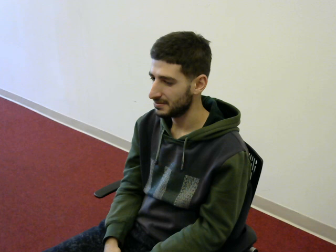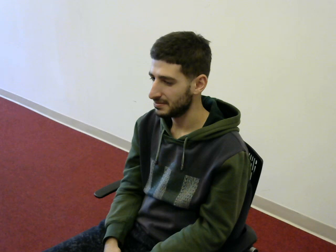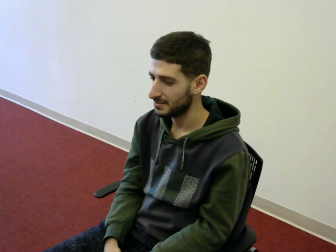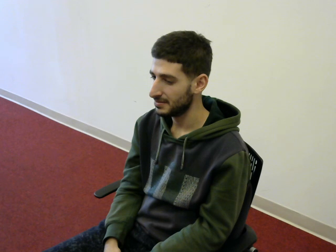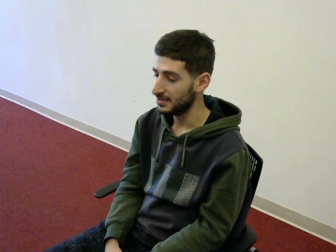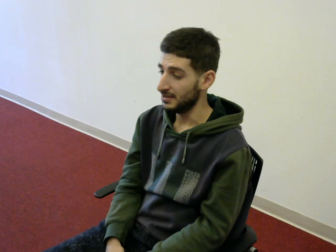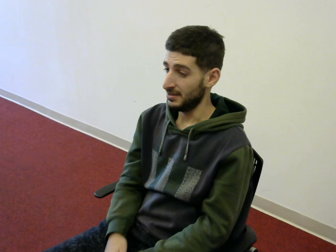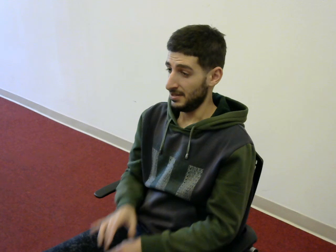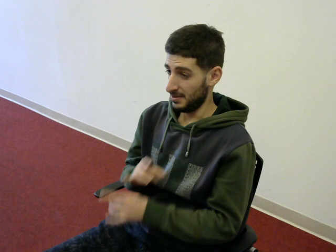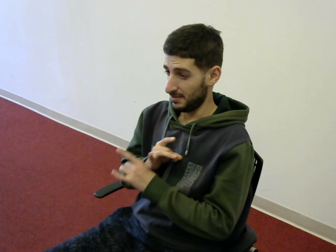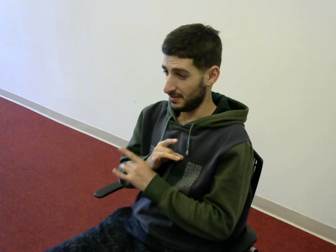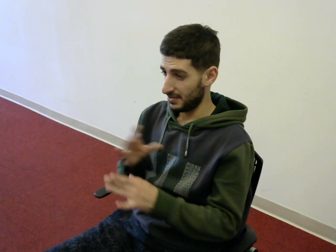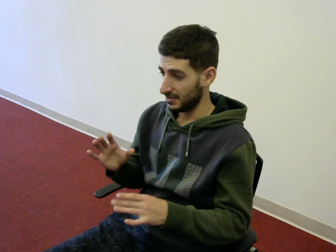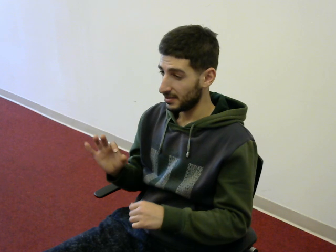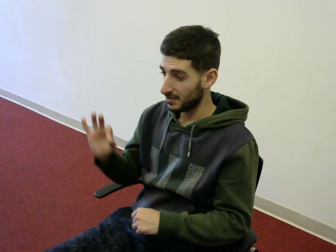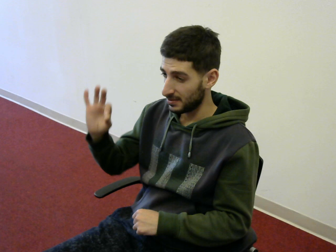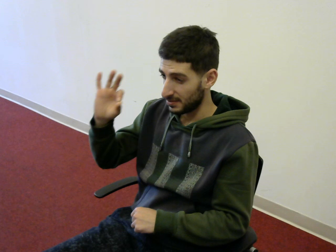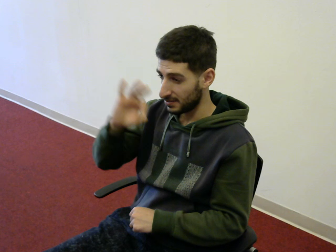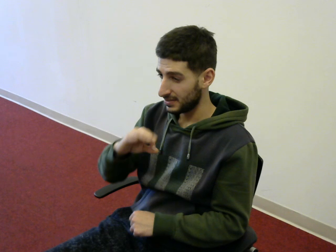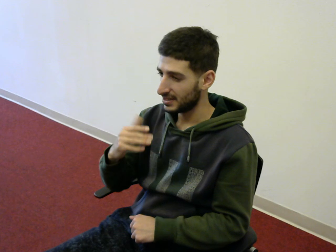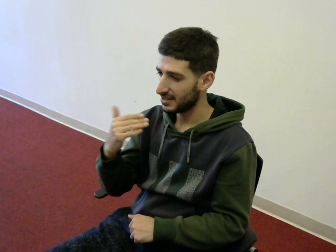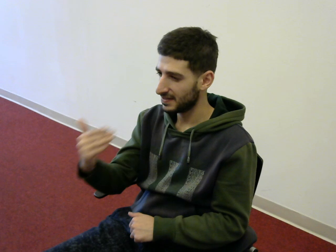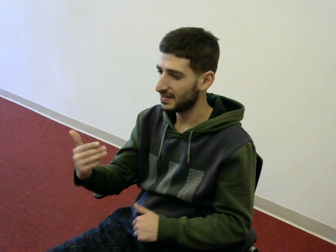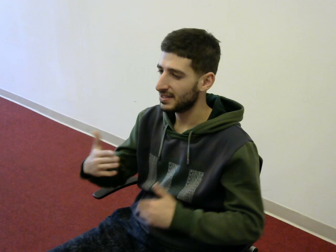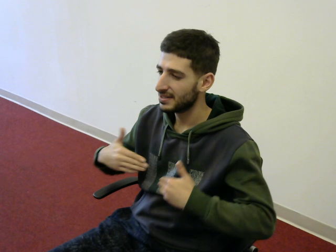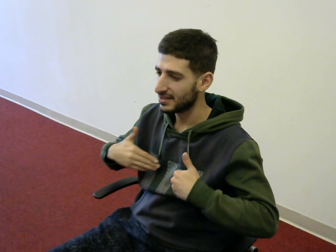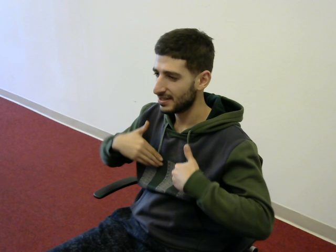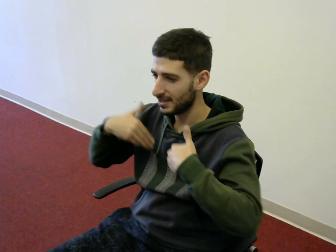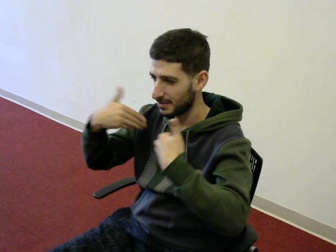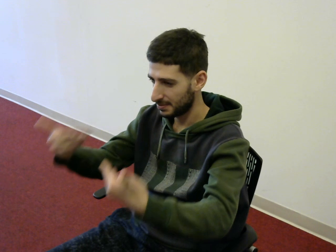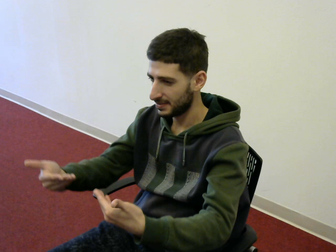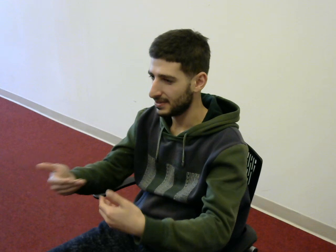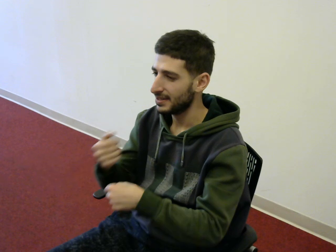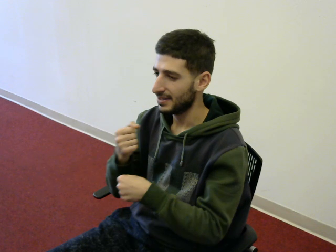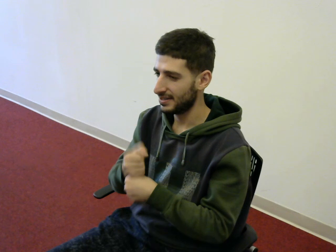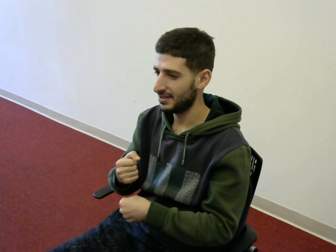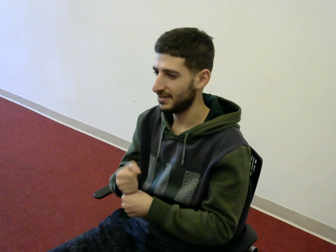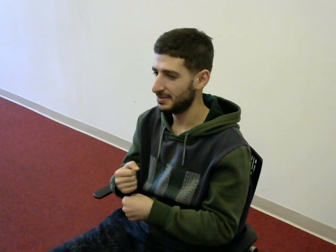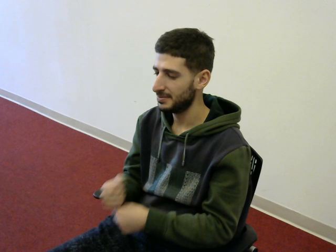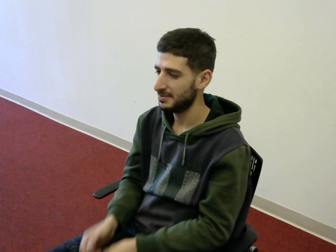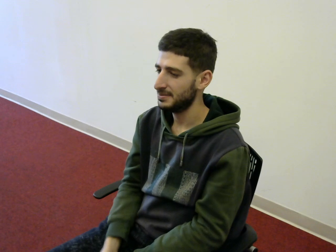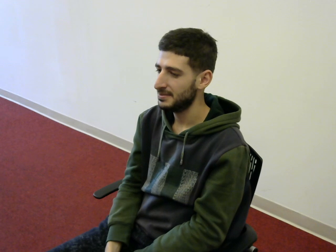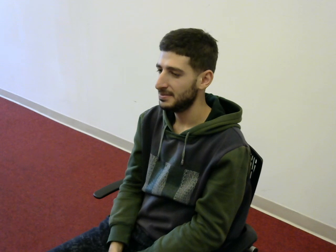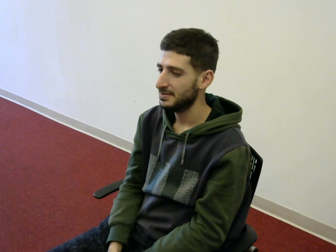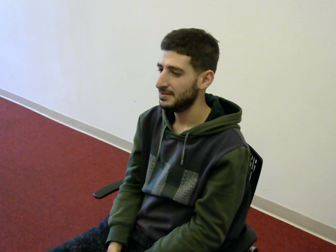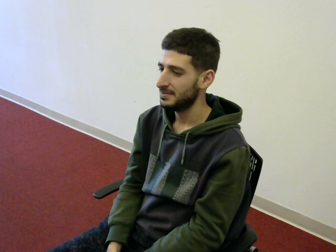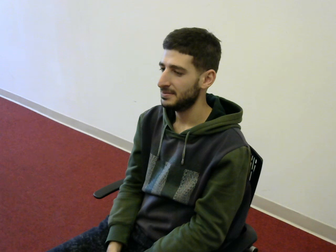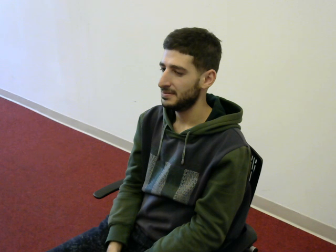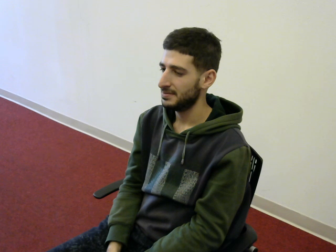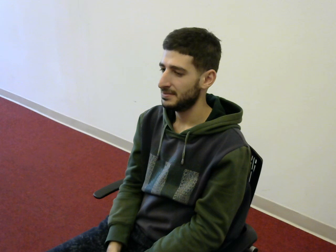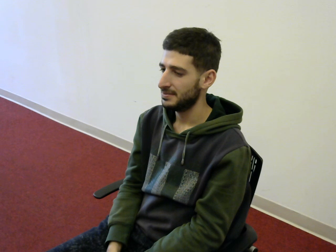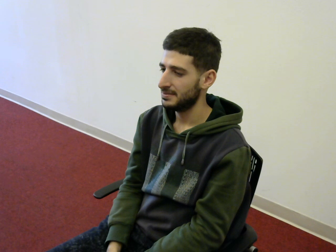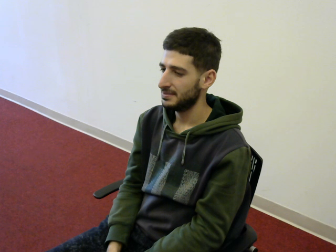Bayram münasibətilə sizi təbrik edirəm